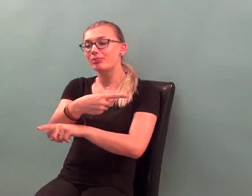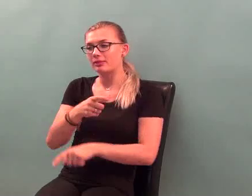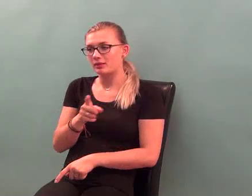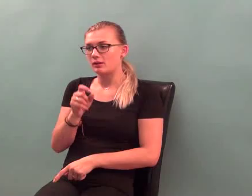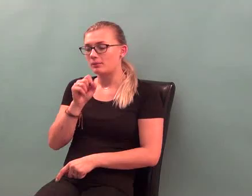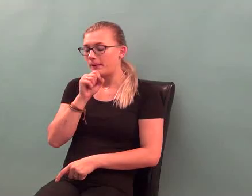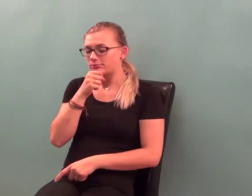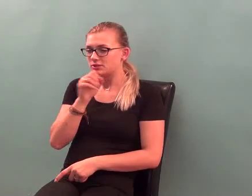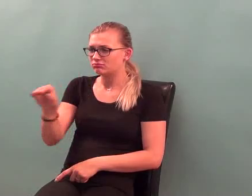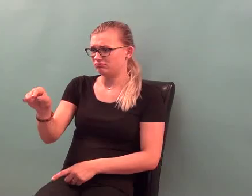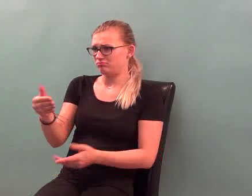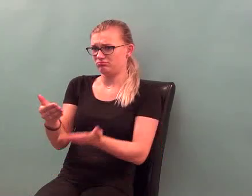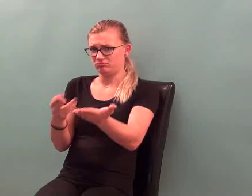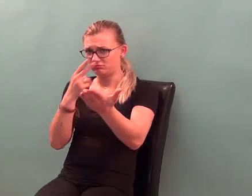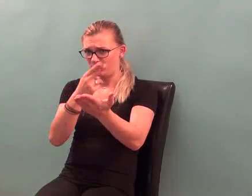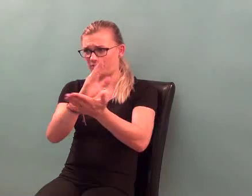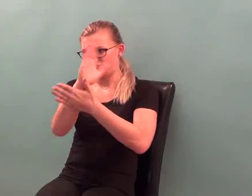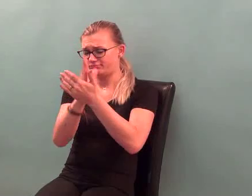Babcia mówi do niego: "Zobacz, rozbite okna".